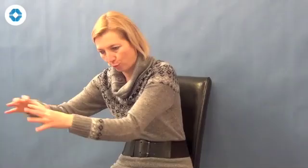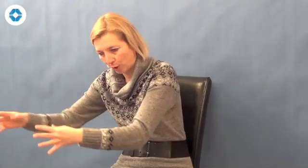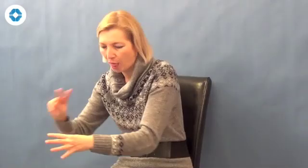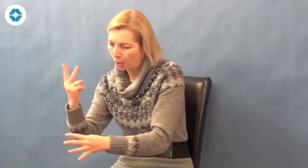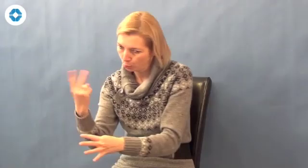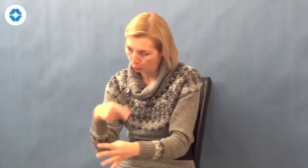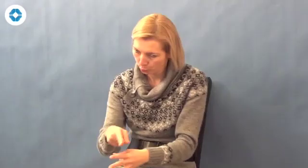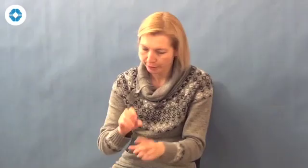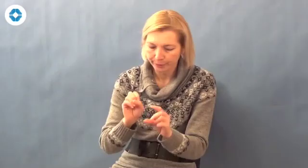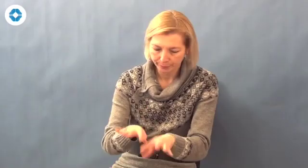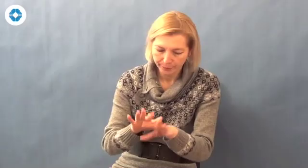Więc wrzuca owoce do tego drugiego.